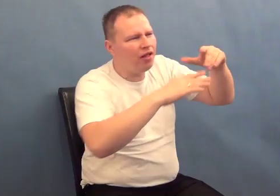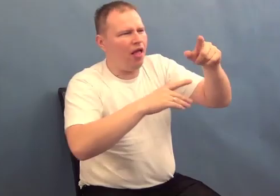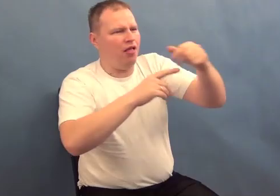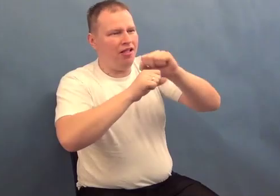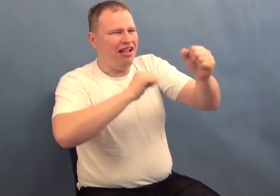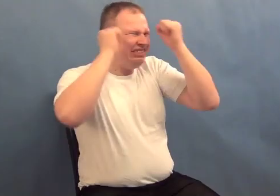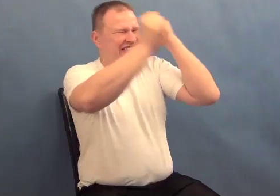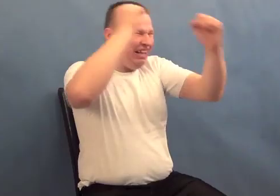Walili w drzwi.